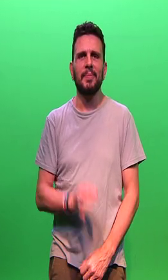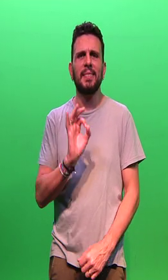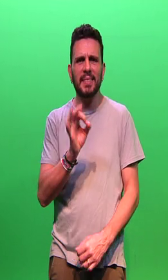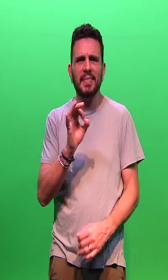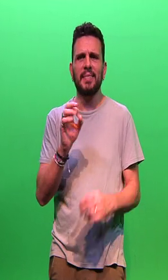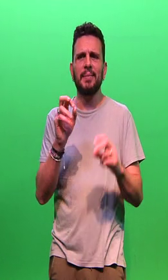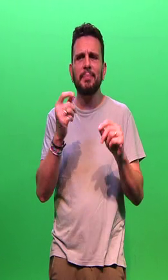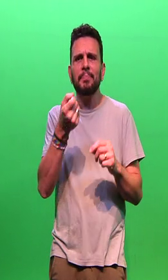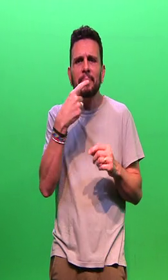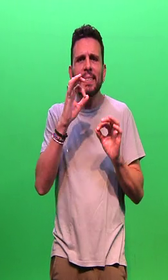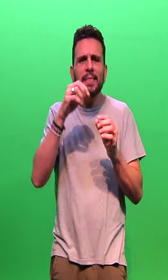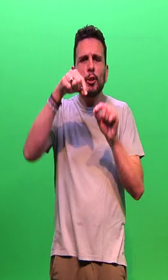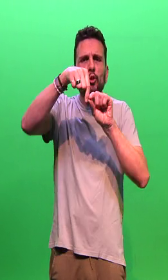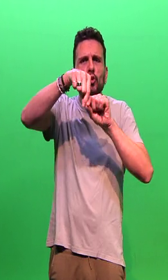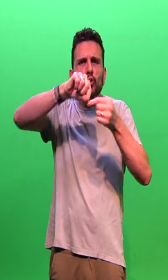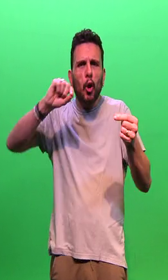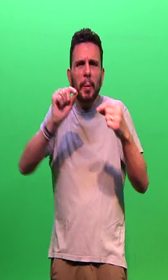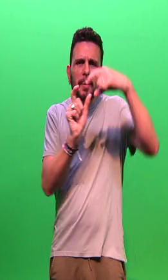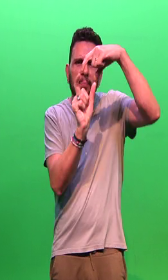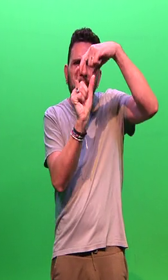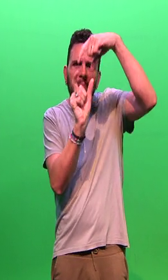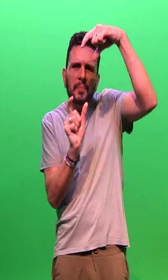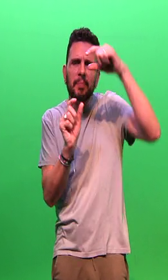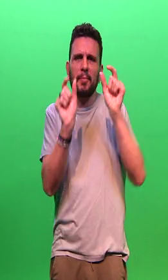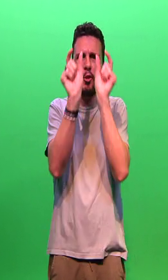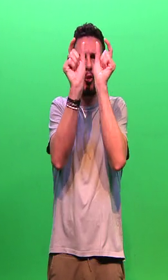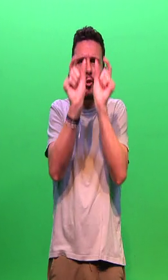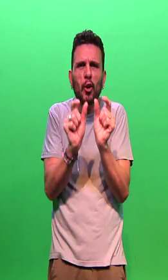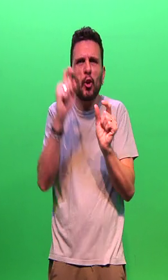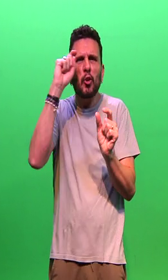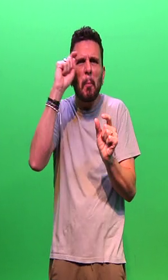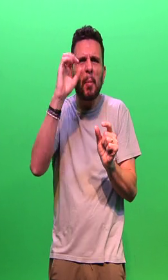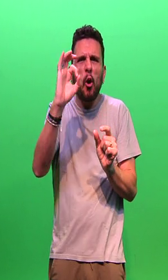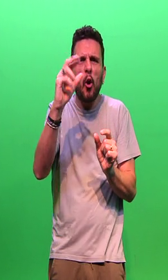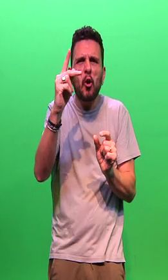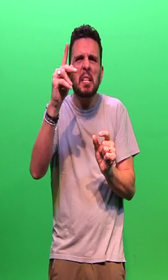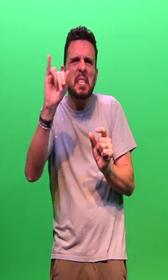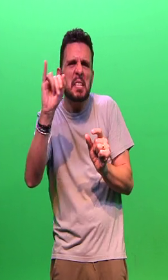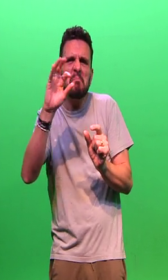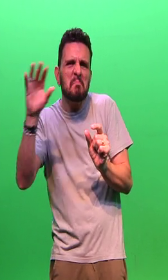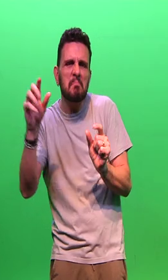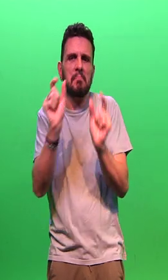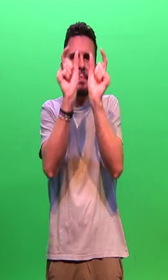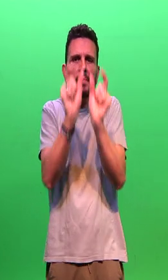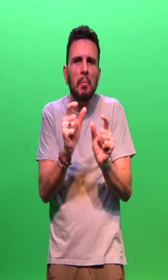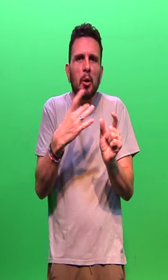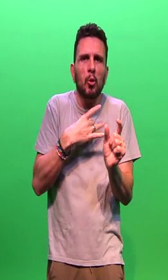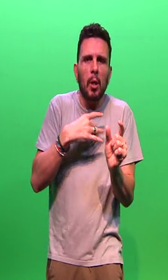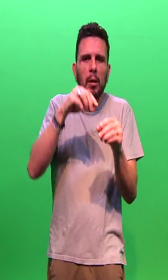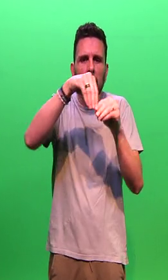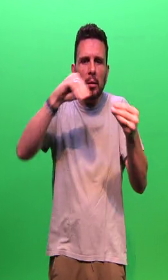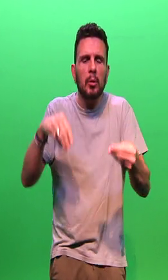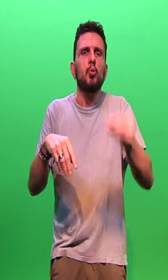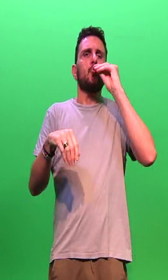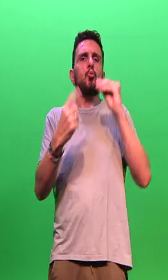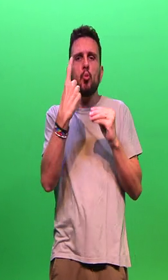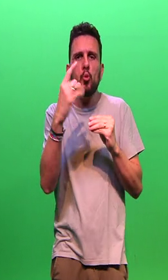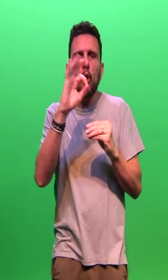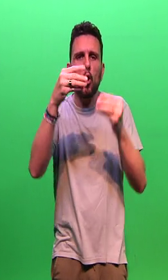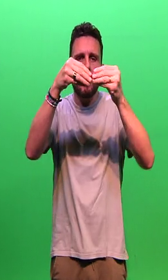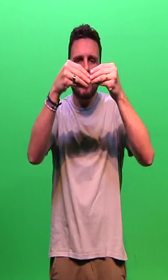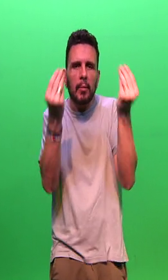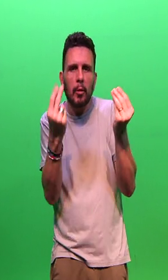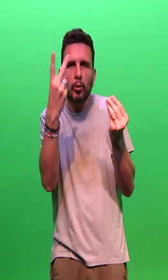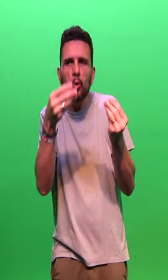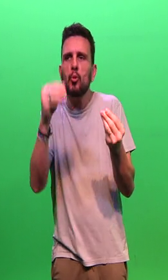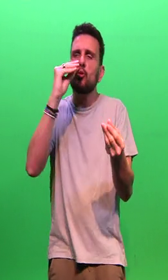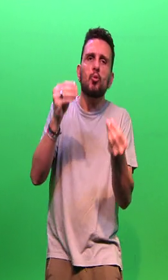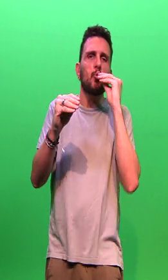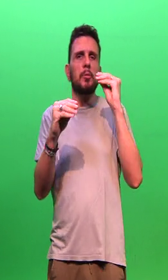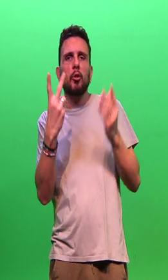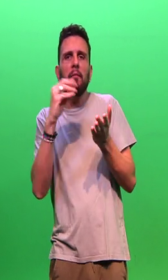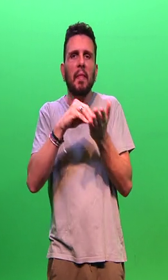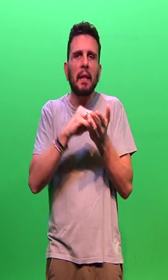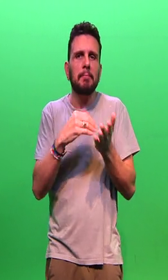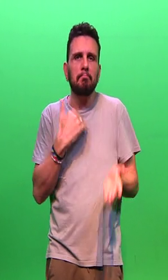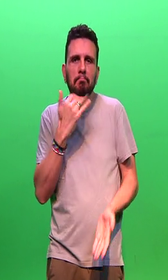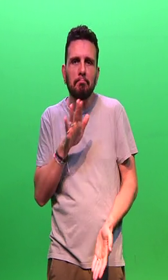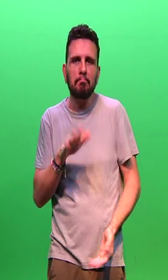Sí, m'he pres un medicament en un sobre rectangular que porta dues dosis i que es diu OKI i alguna cosa més, no sé si m'he de prendre un sobre begut i prou, o tots dos, no ho sé.